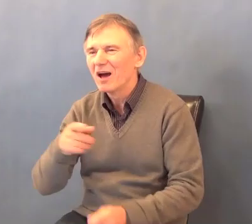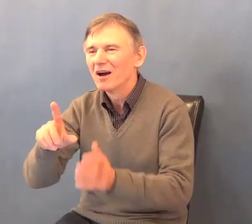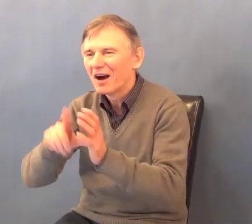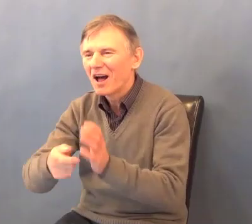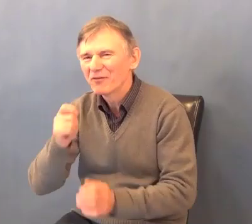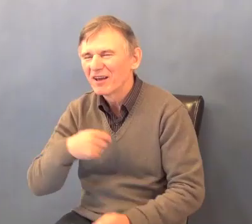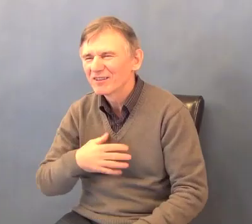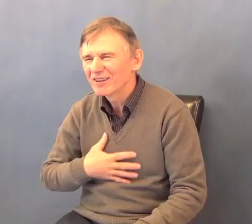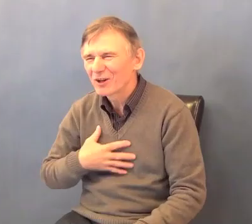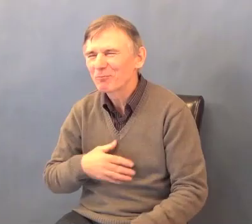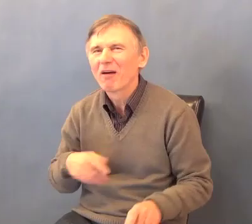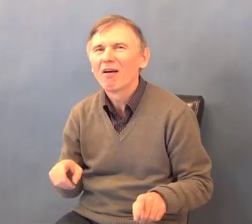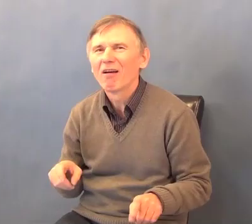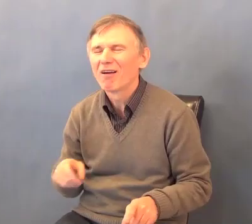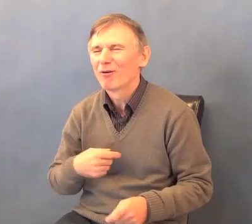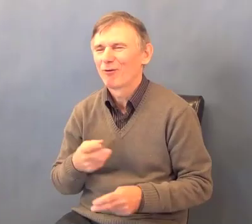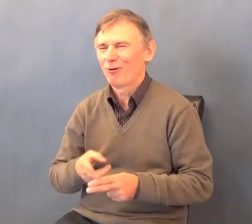Ale ja łowię, siedzieć bezczynnie nie lubię.